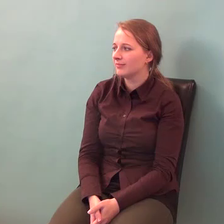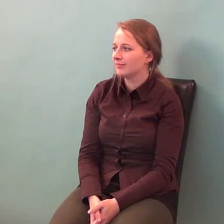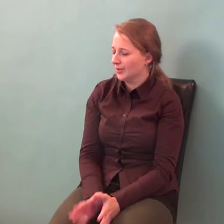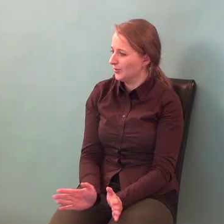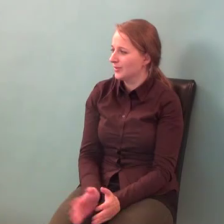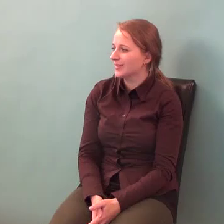Już.